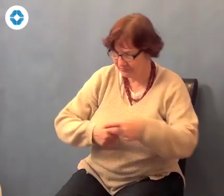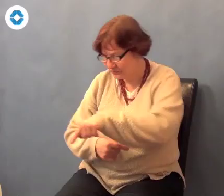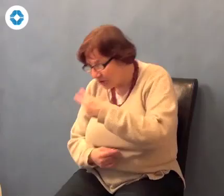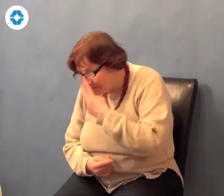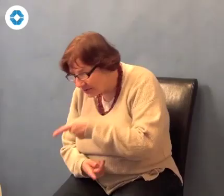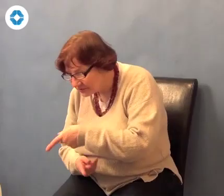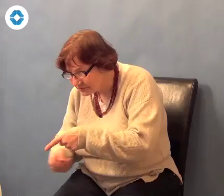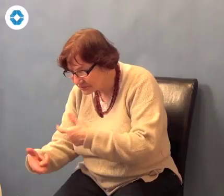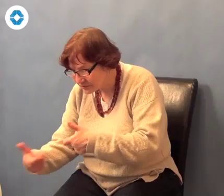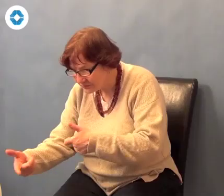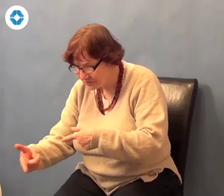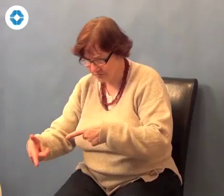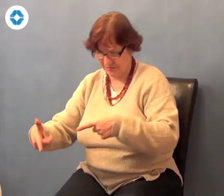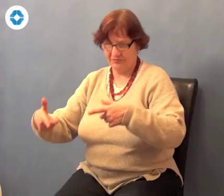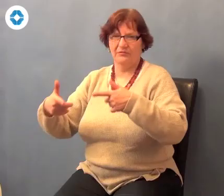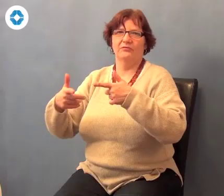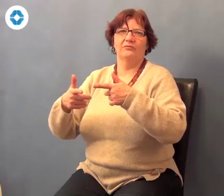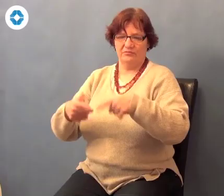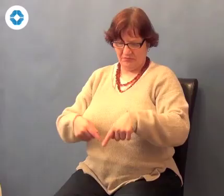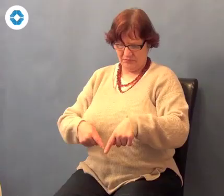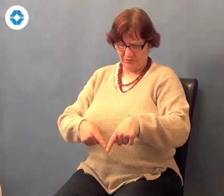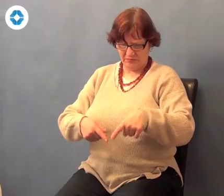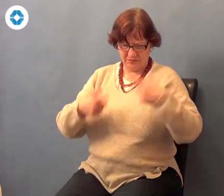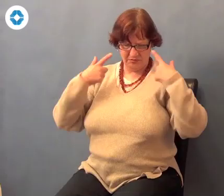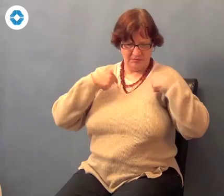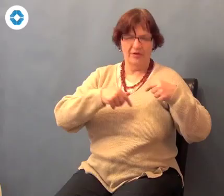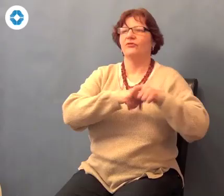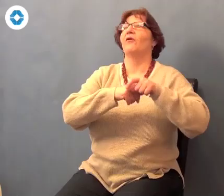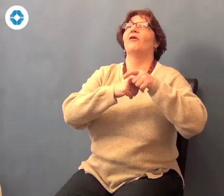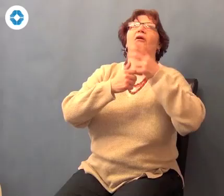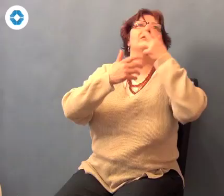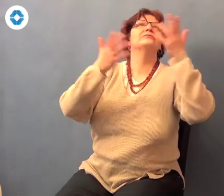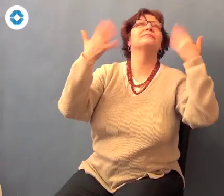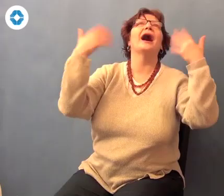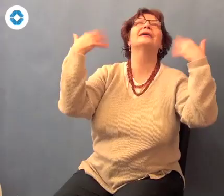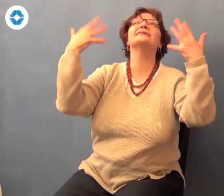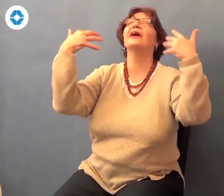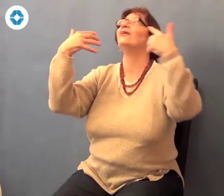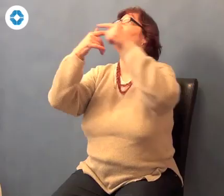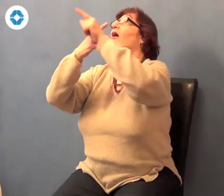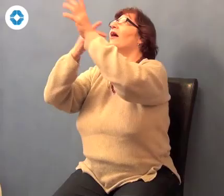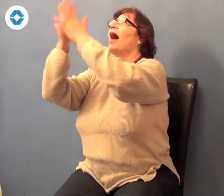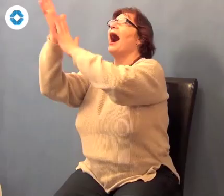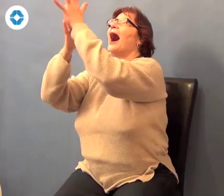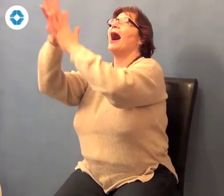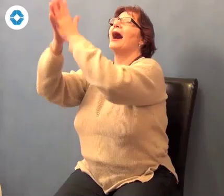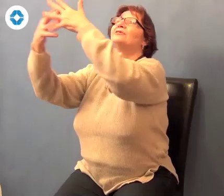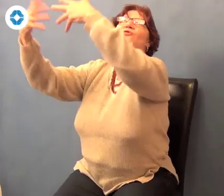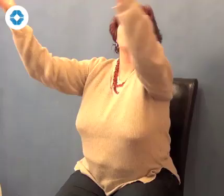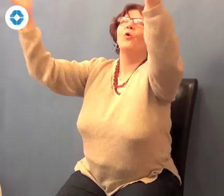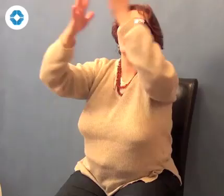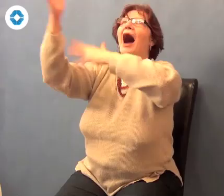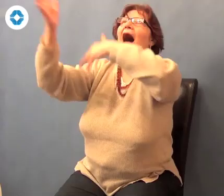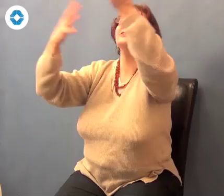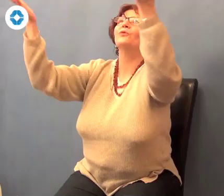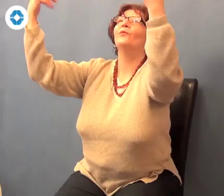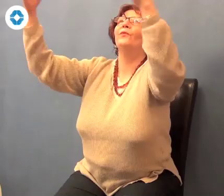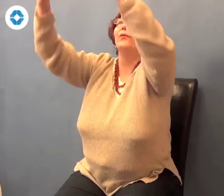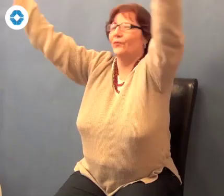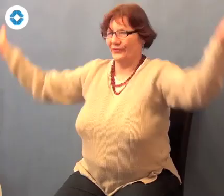Przestraszony chłopiec widzi, co robi pies, więc zabiera go na spacer tam, gdzie jest dużo drzew.